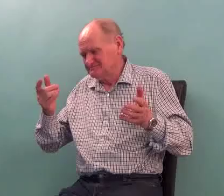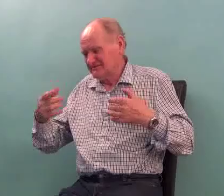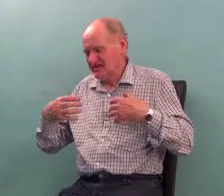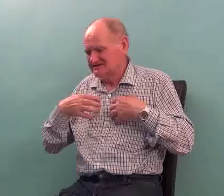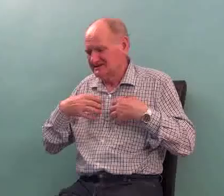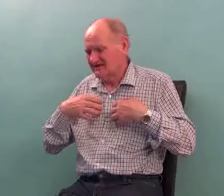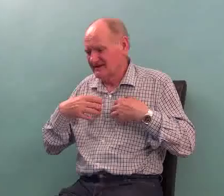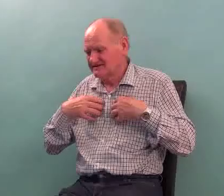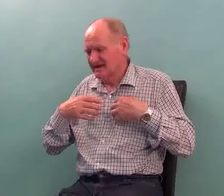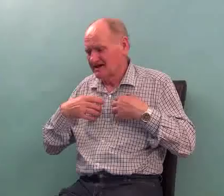Życie.